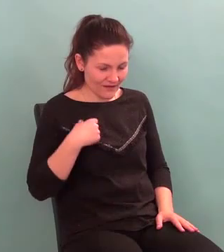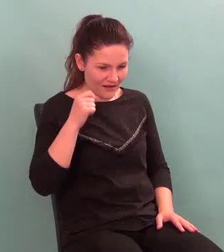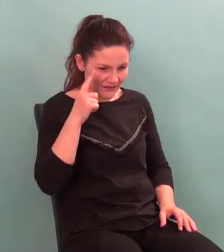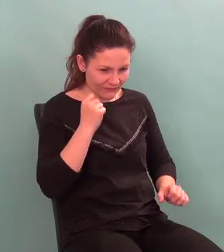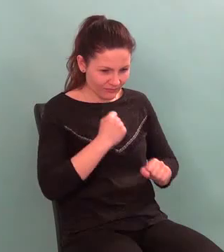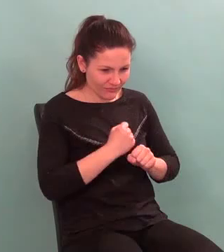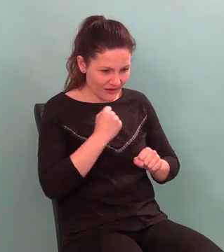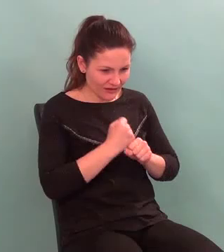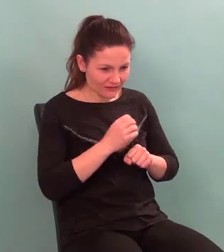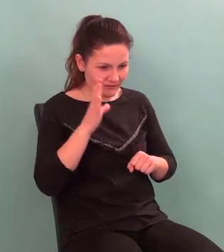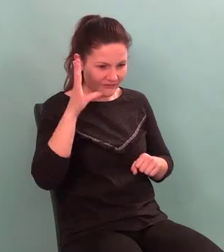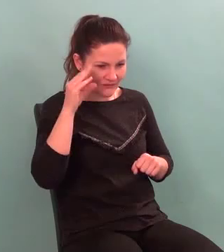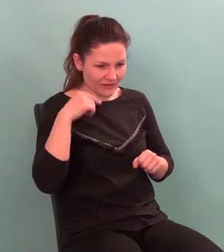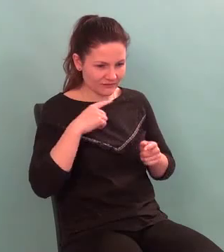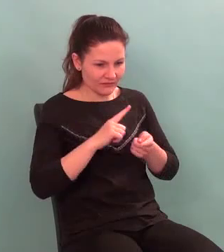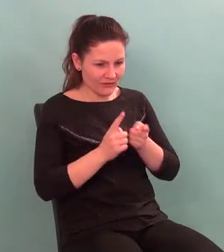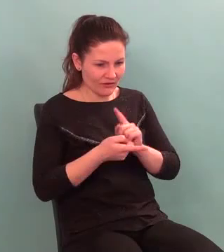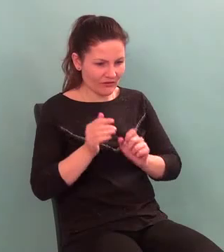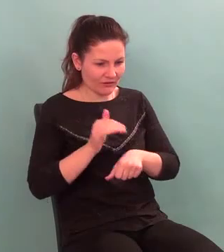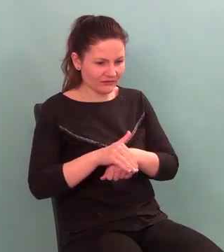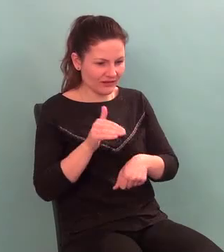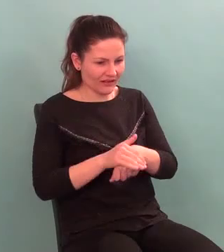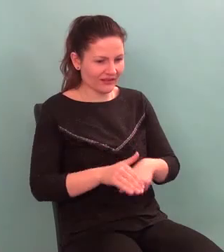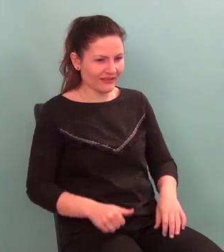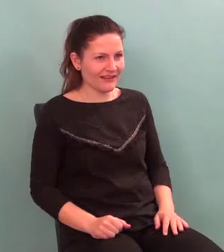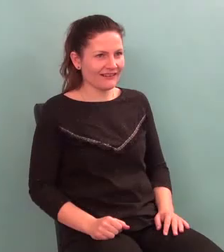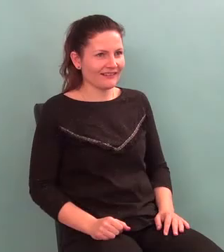Pracuję rano, a wieczorem spotykam się z koleżanką.